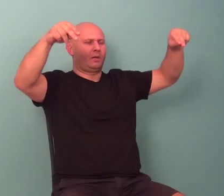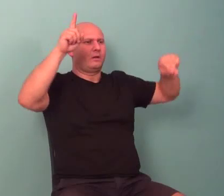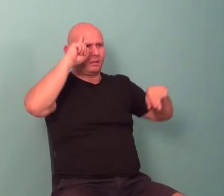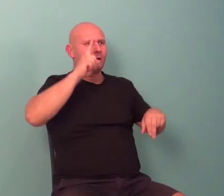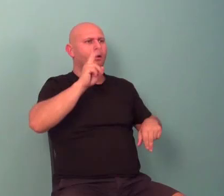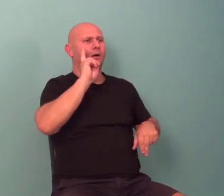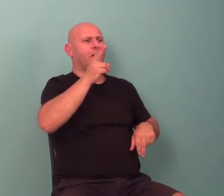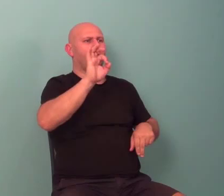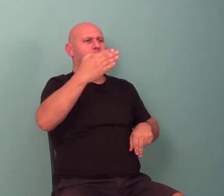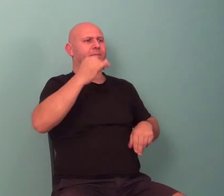Wiesz, kombinezon.